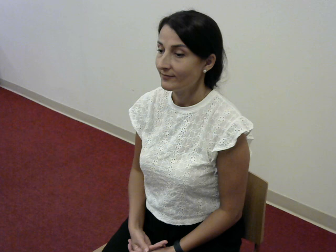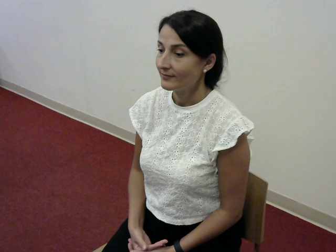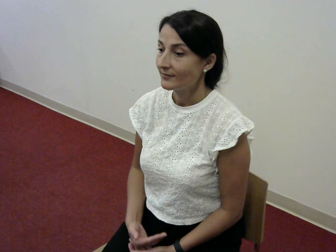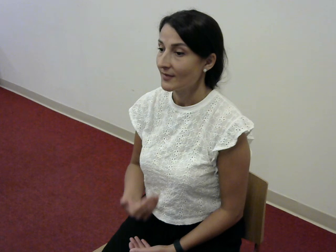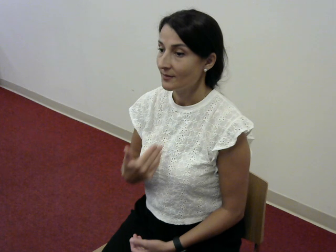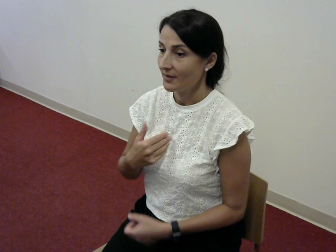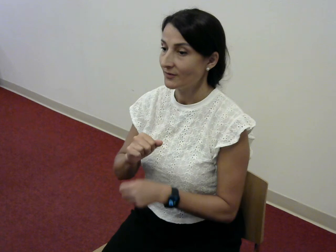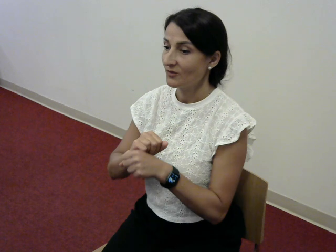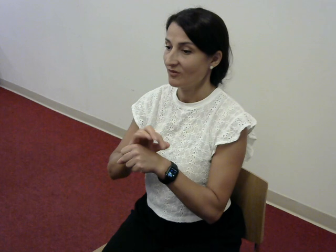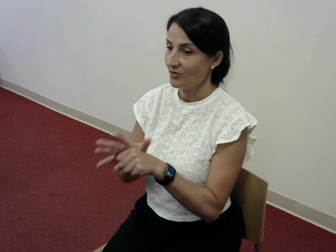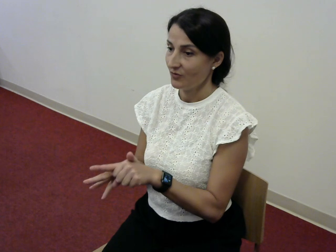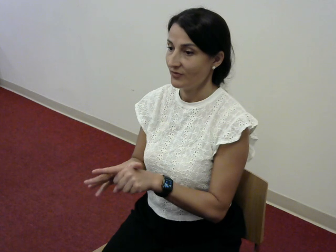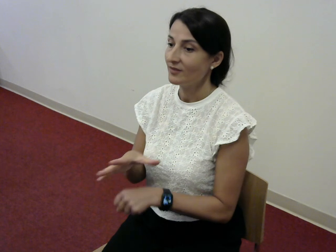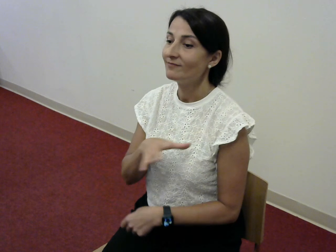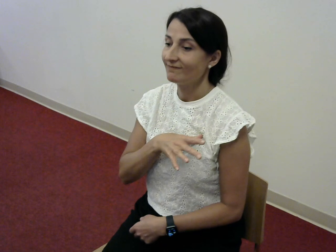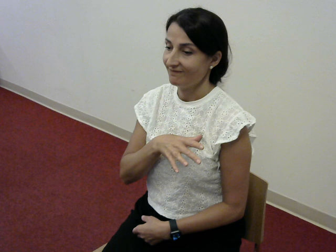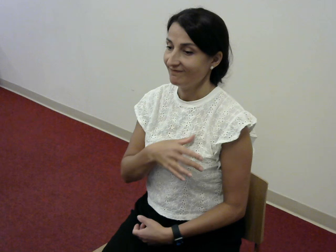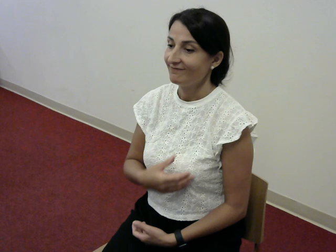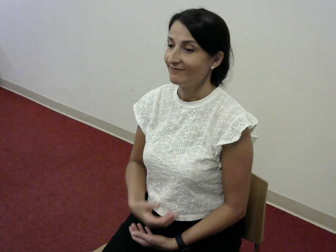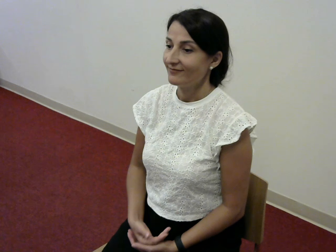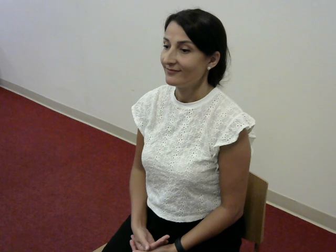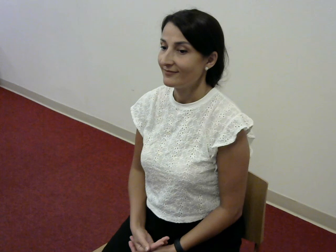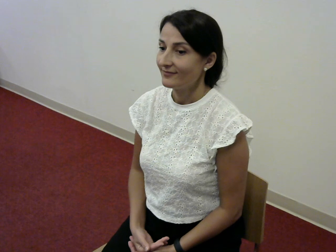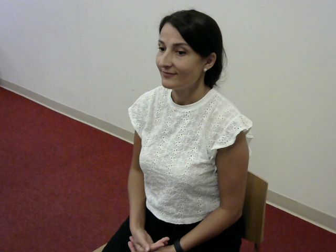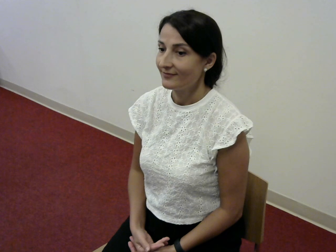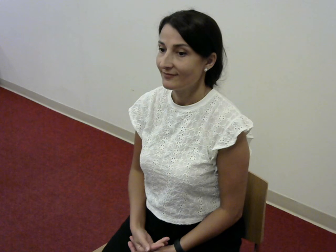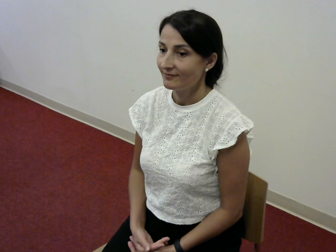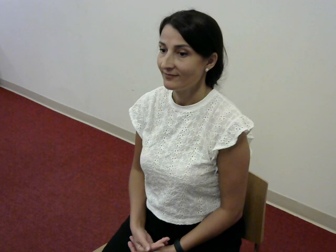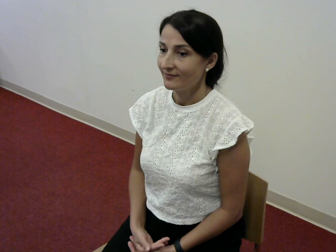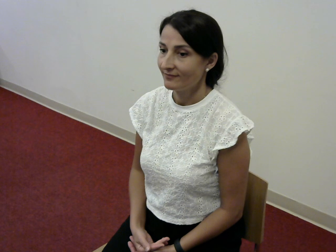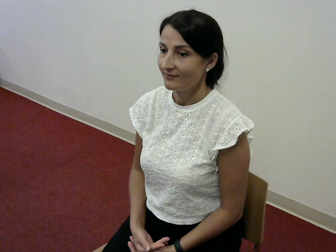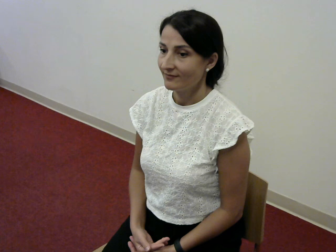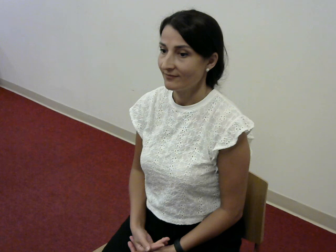Mən Covid-ə tutulmuşam